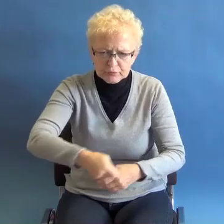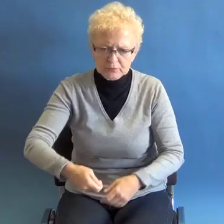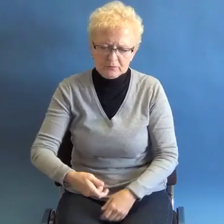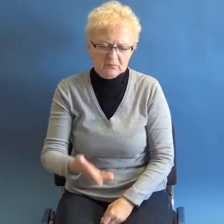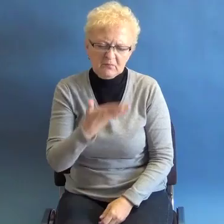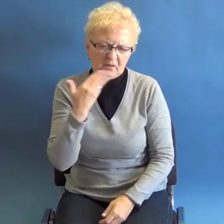Nie ma...